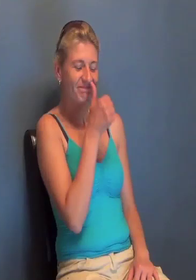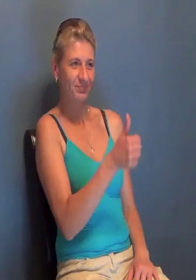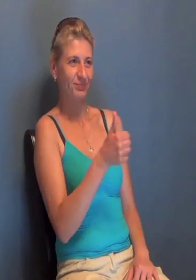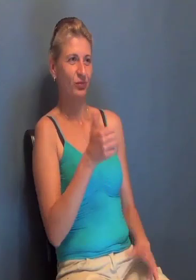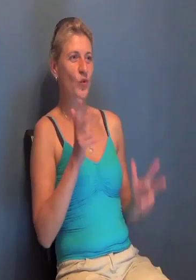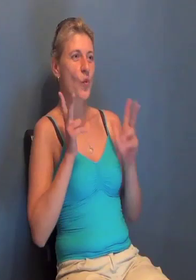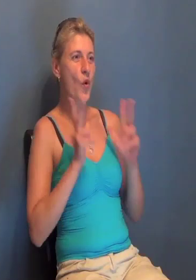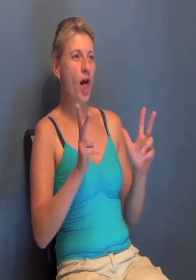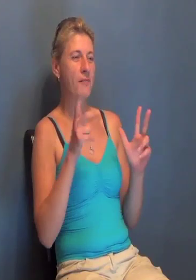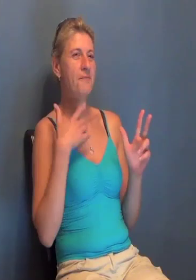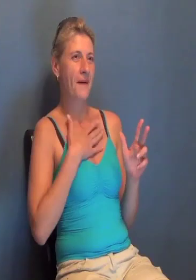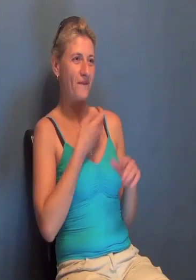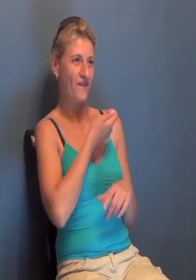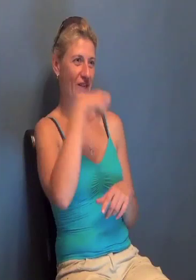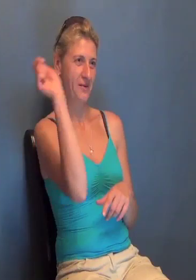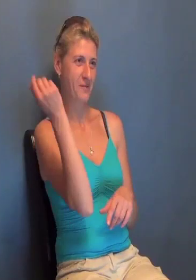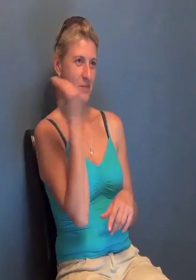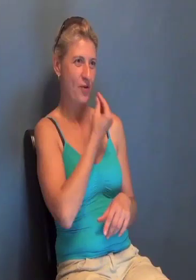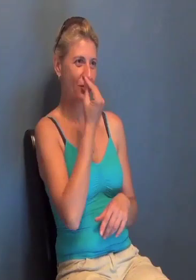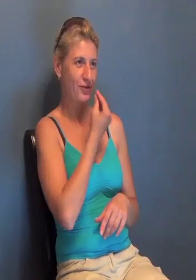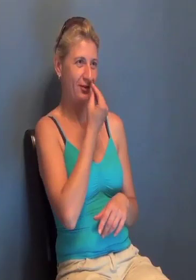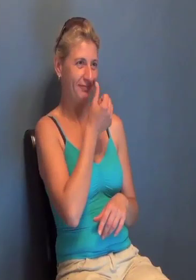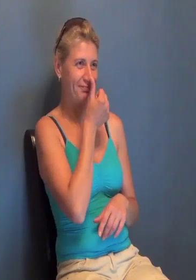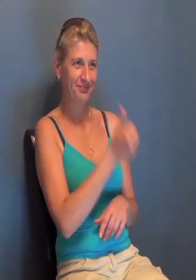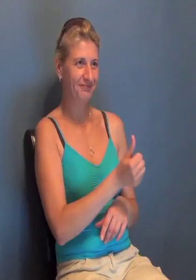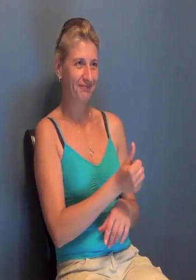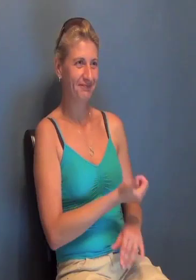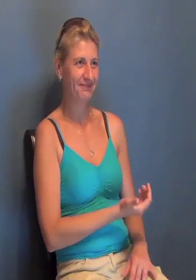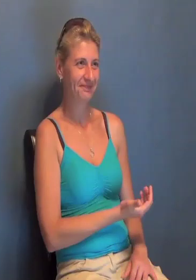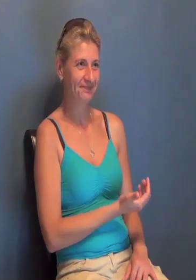Nie da się, urlop, mam wyjazd nad morzem, nie da się.